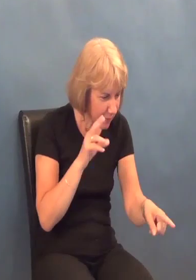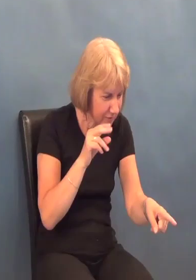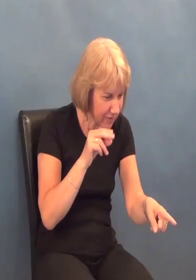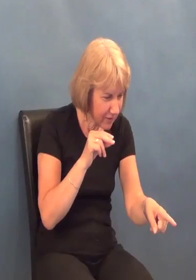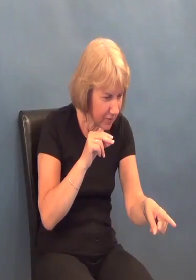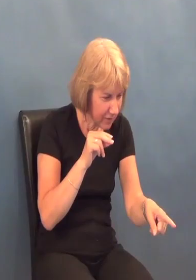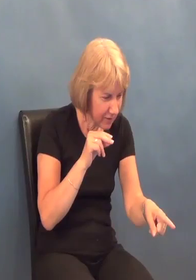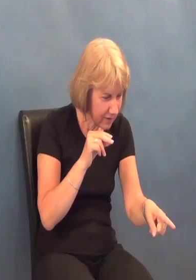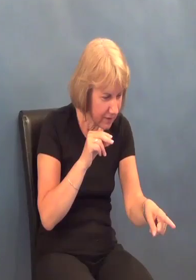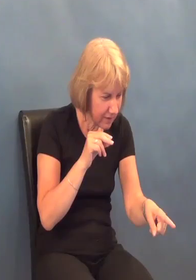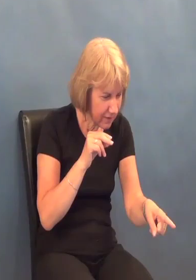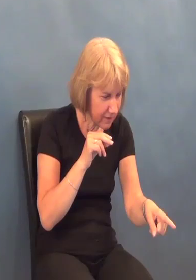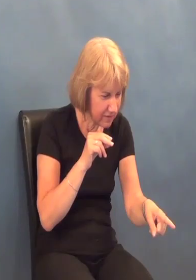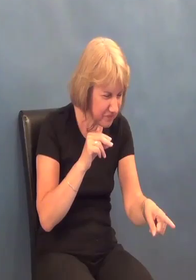Poniedziałek...